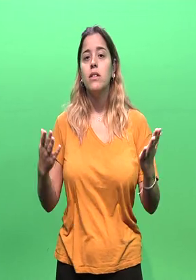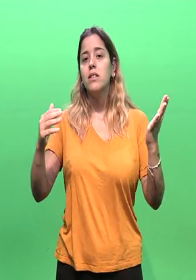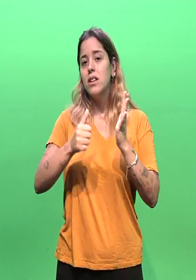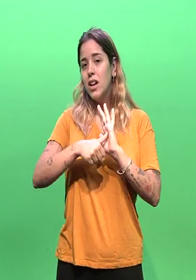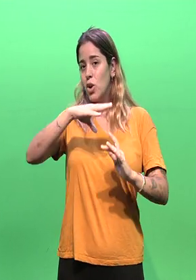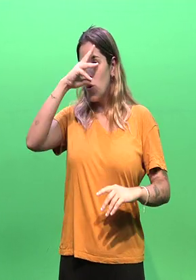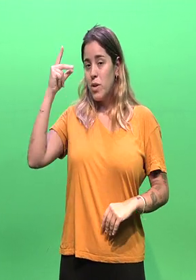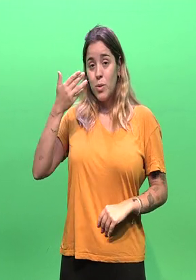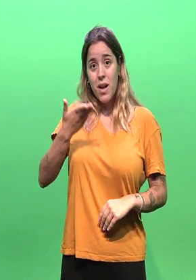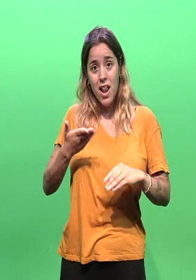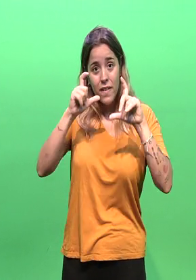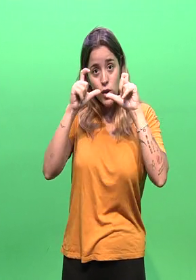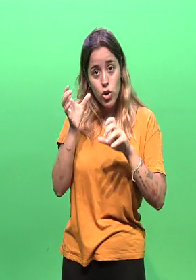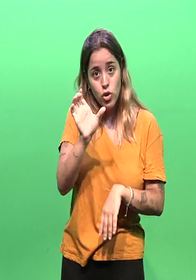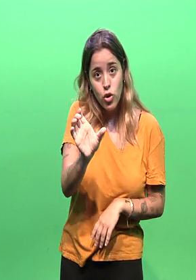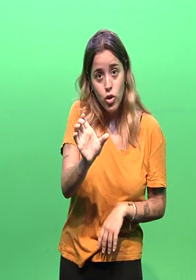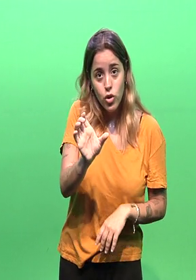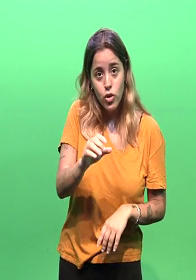M'he oblidat el DNI, et puc ensenyar una foto?